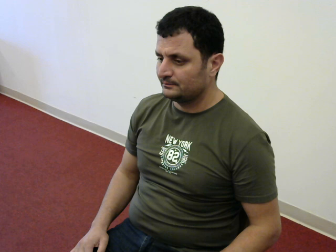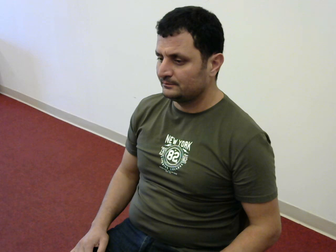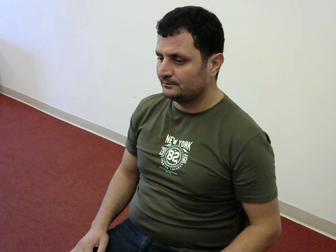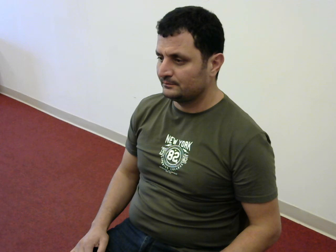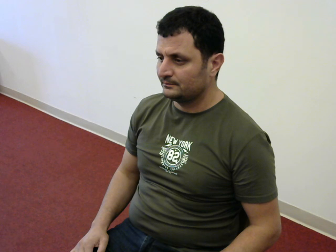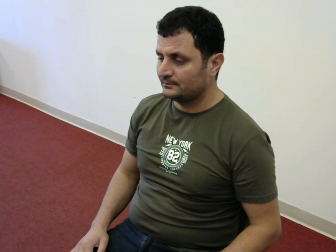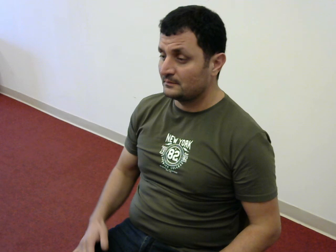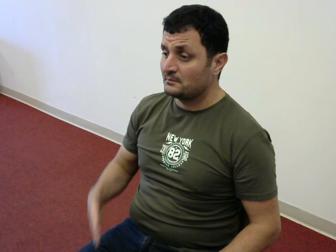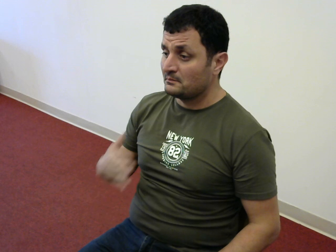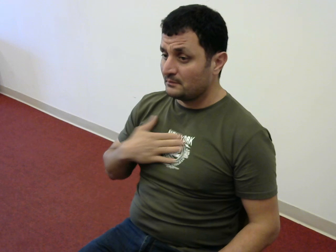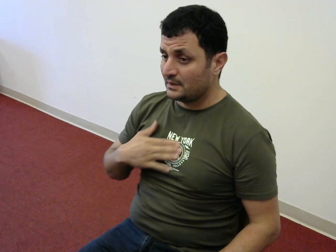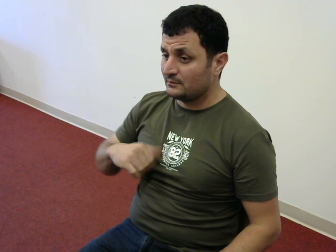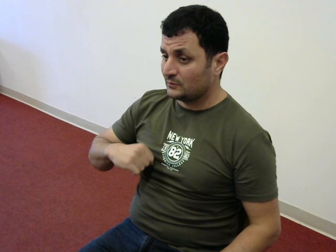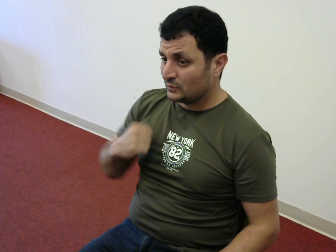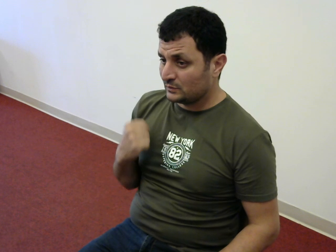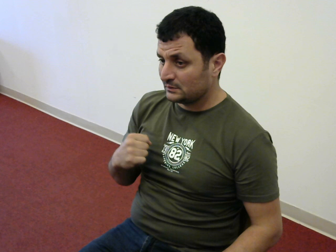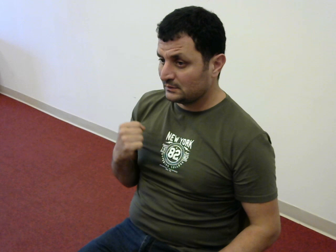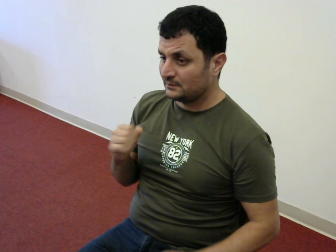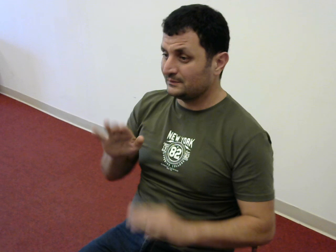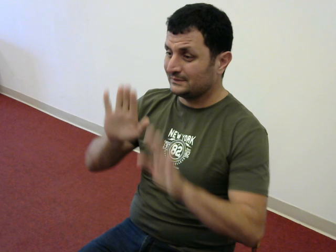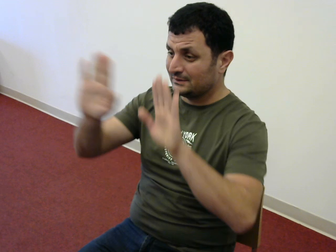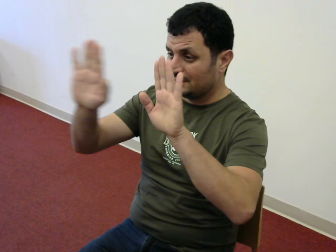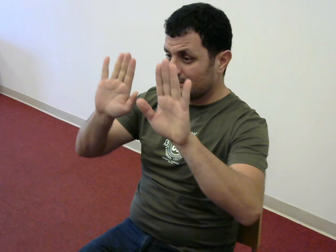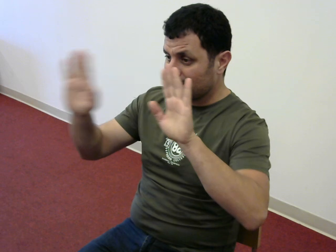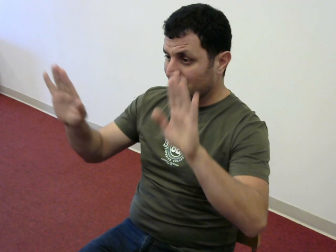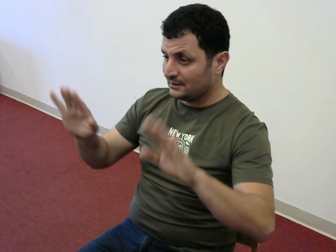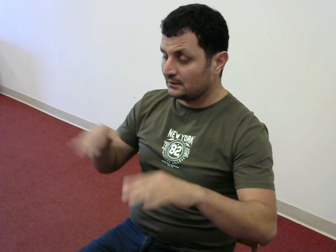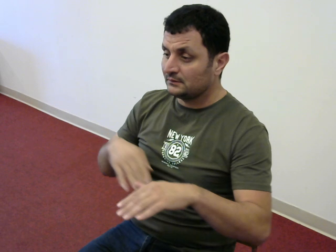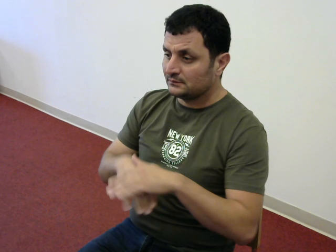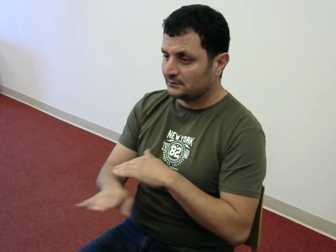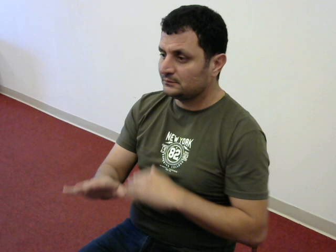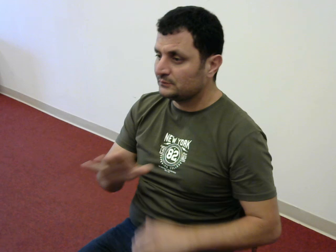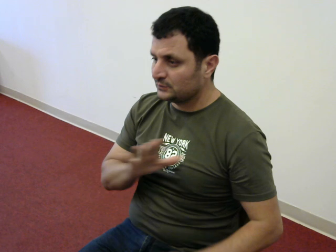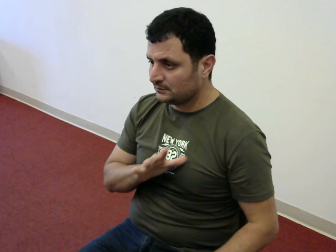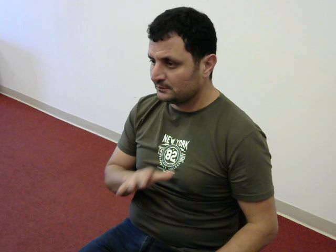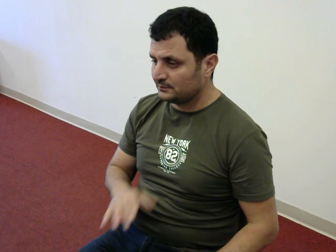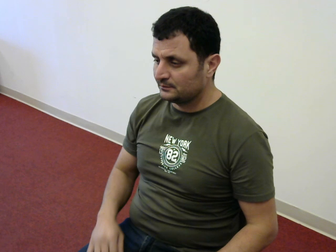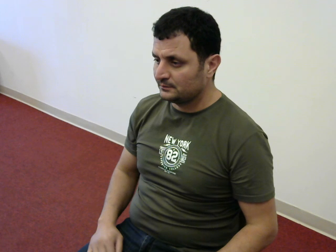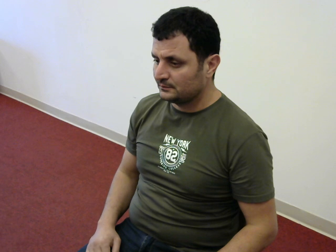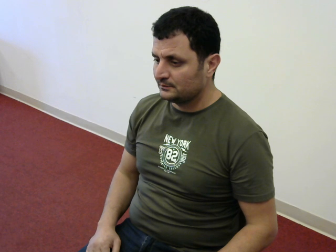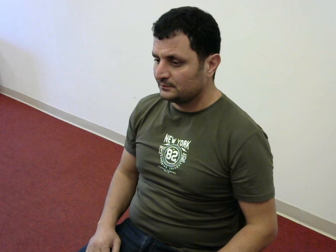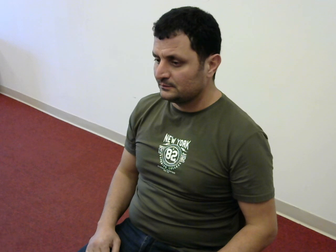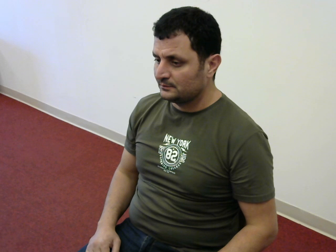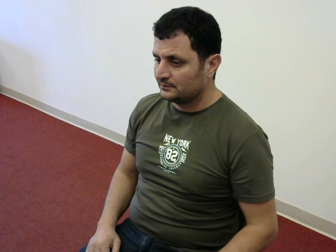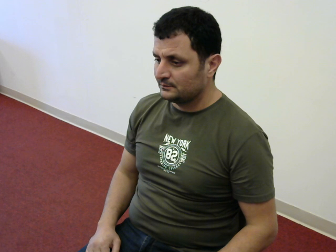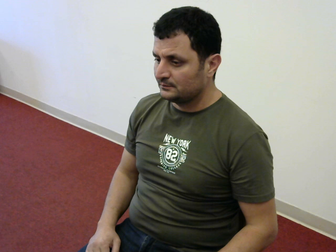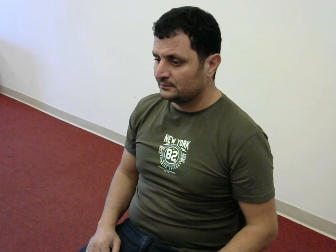Mənim dostumla sərgiyə getmişdim